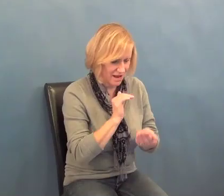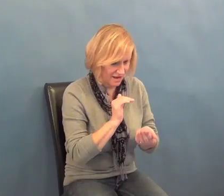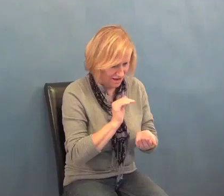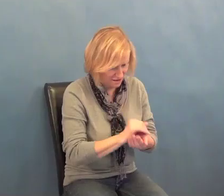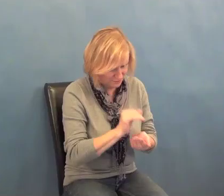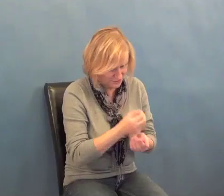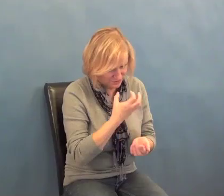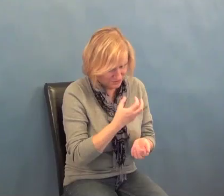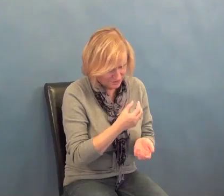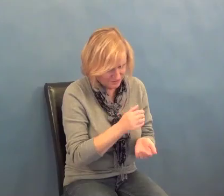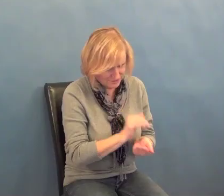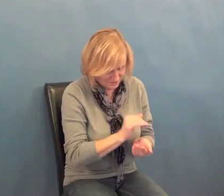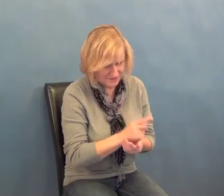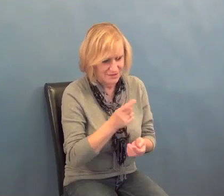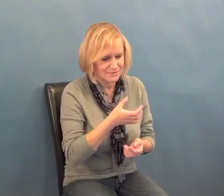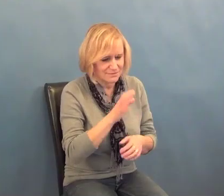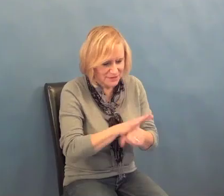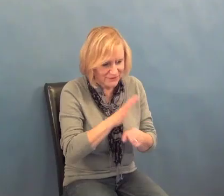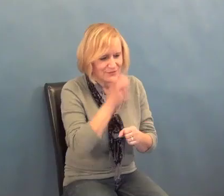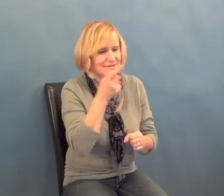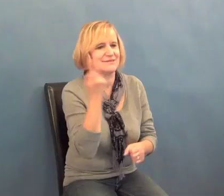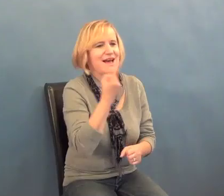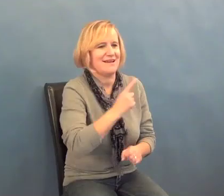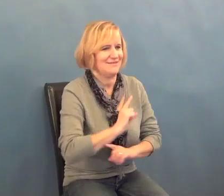Zakaz jedzenia ciepłego hamburgera z piwem.